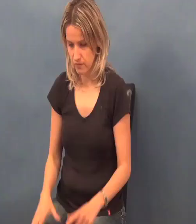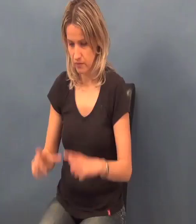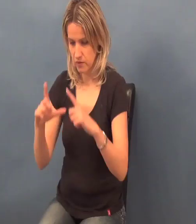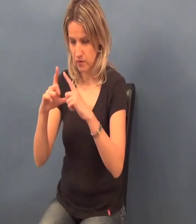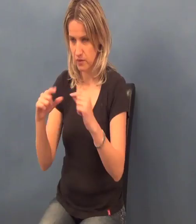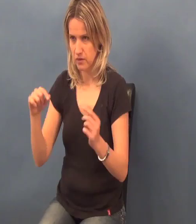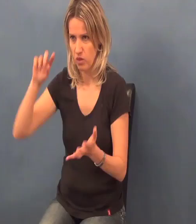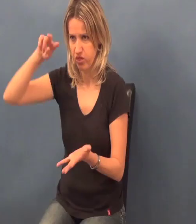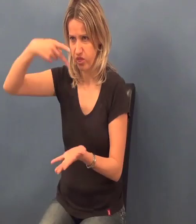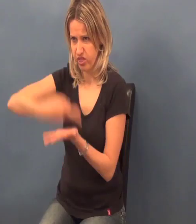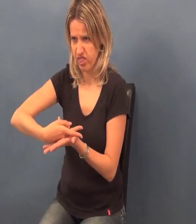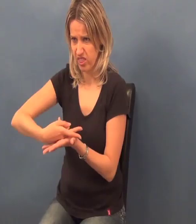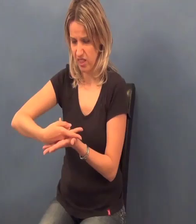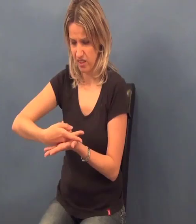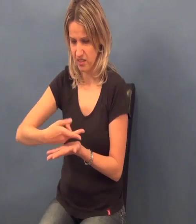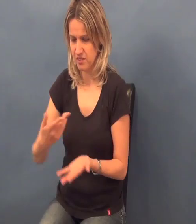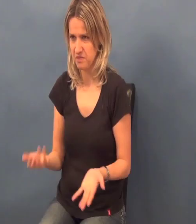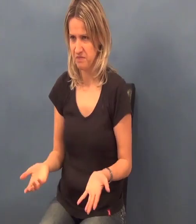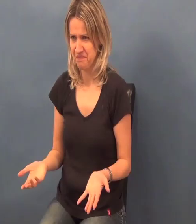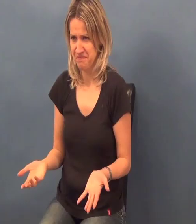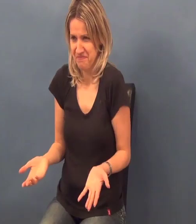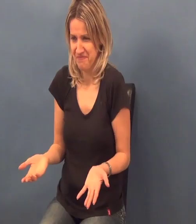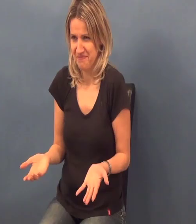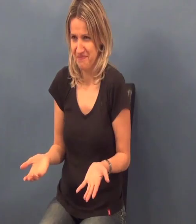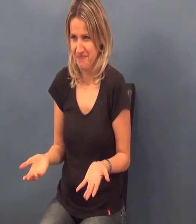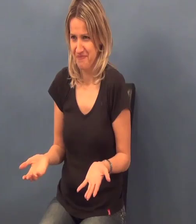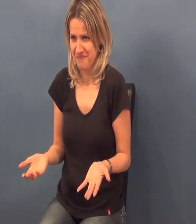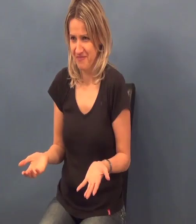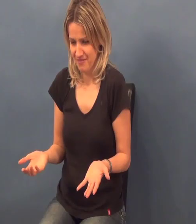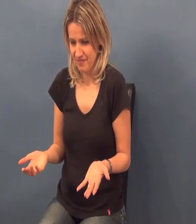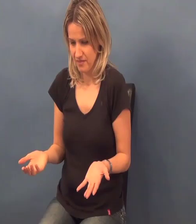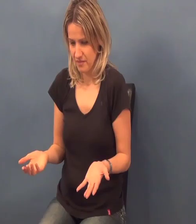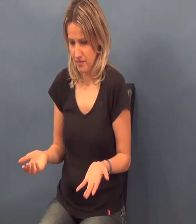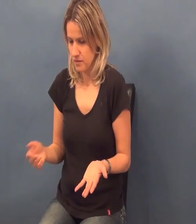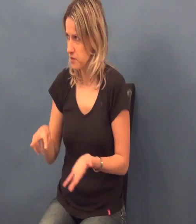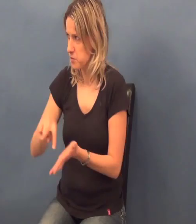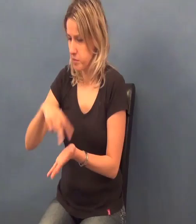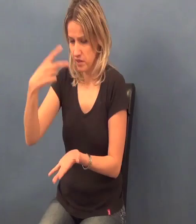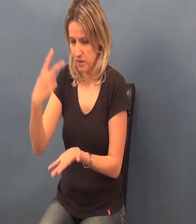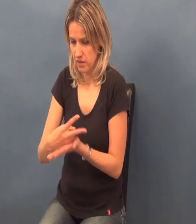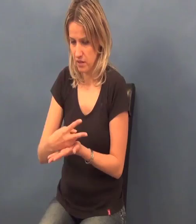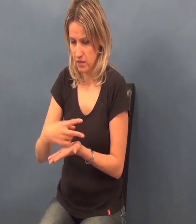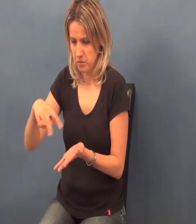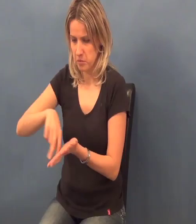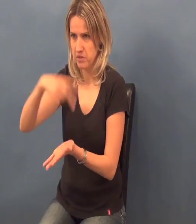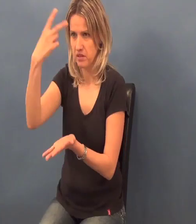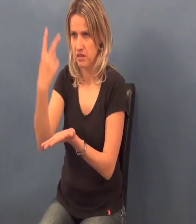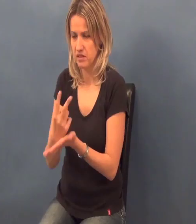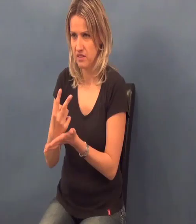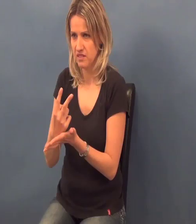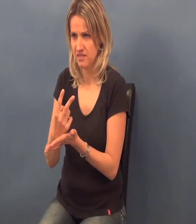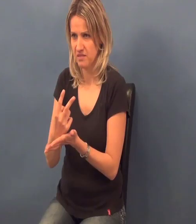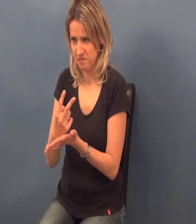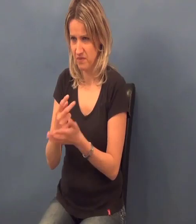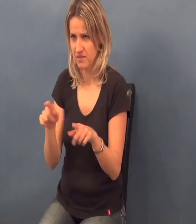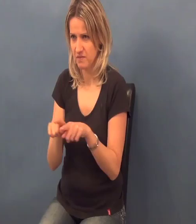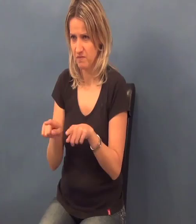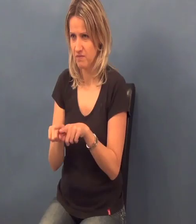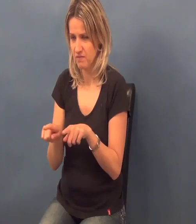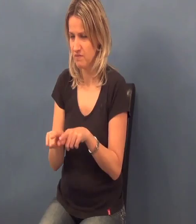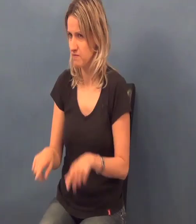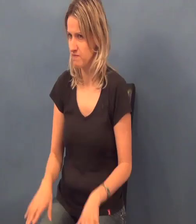Jest trójkąt. Przewrócić się. Tak samo.